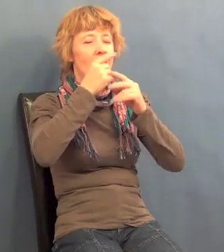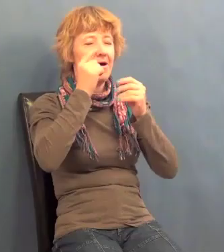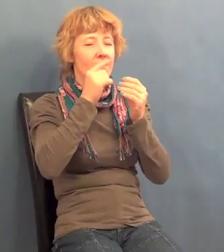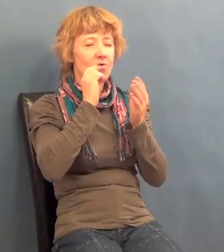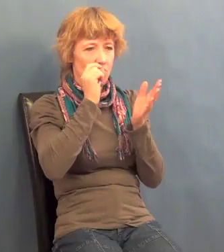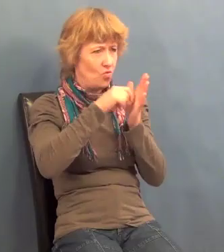Kurczak.